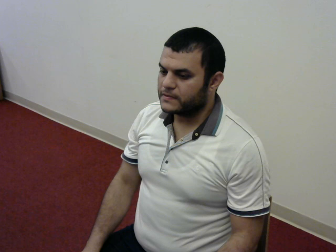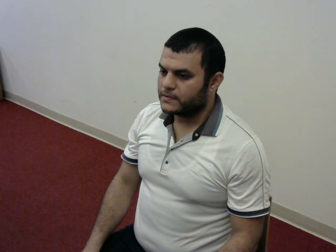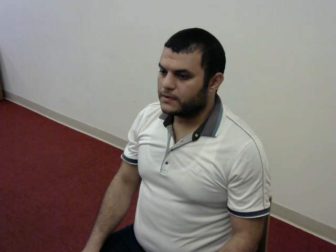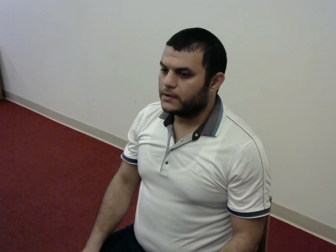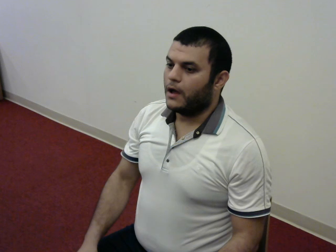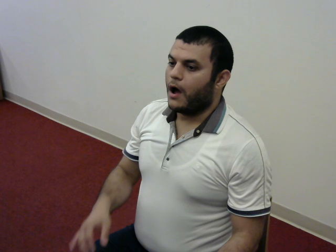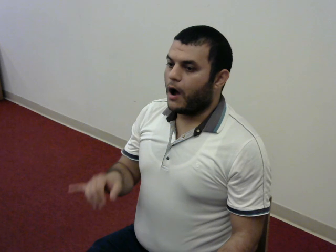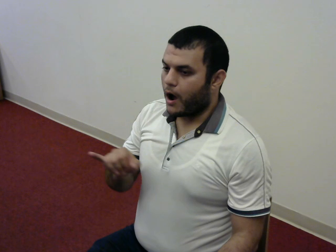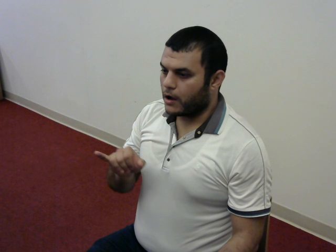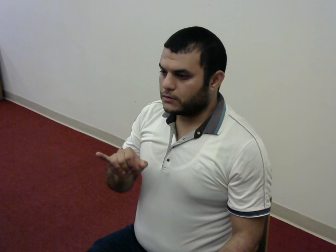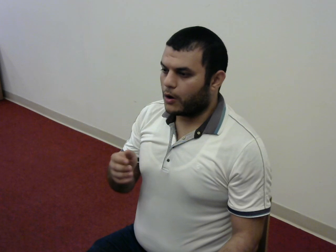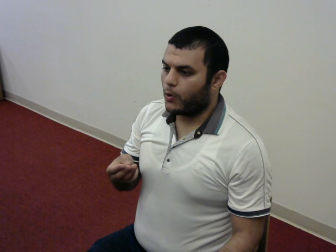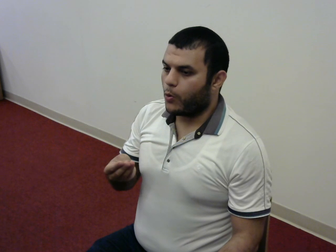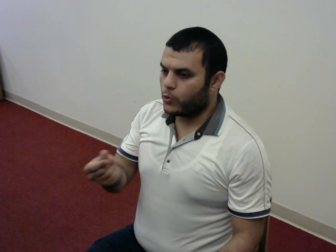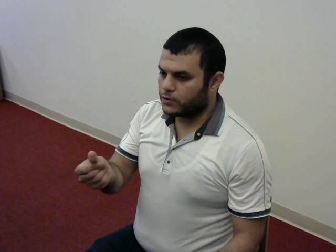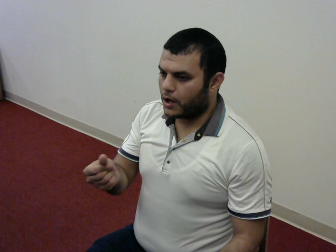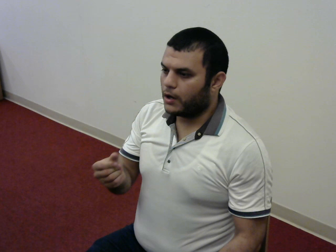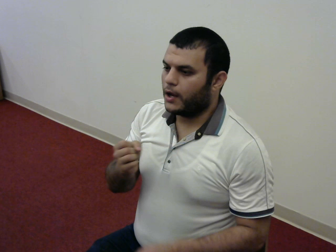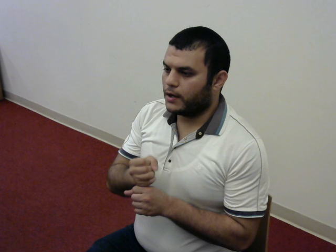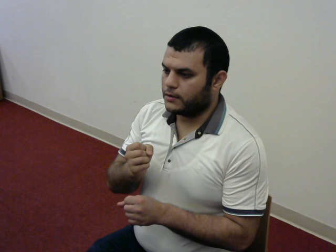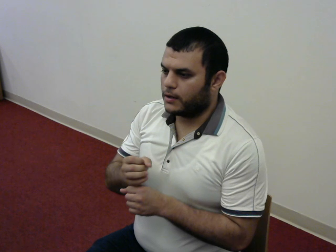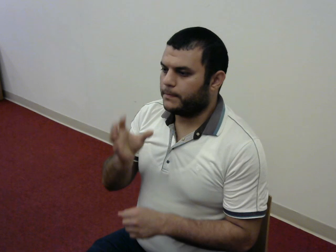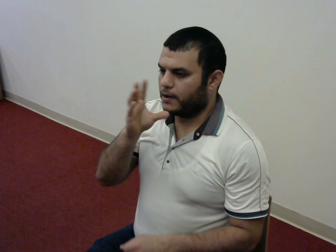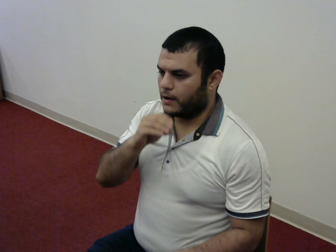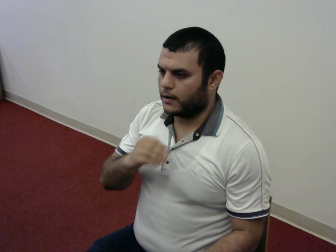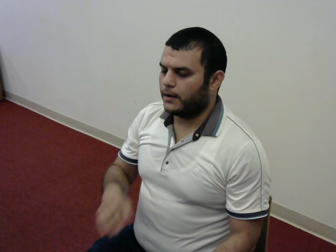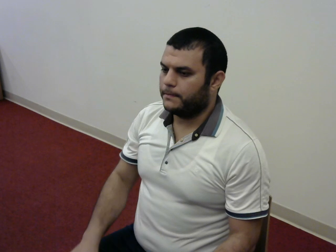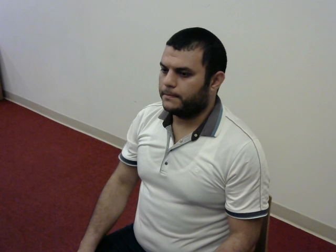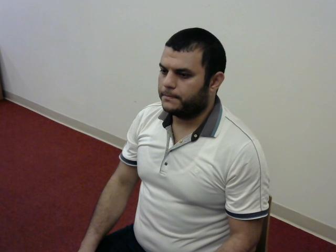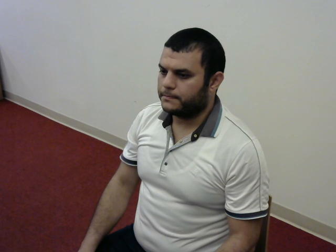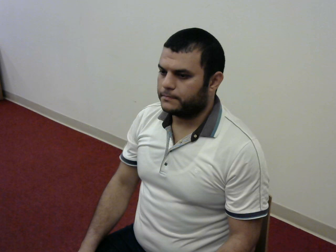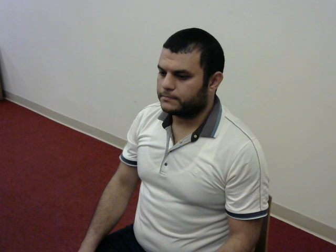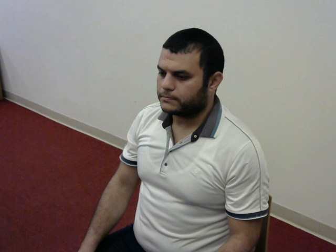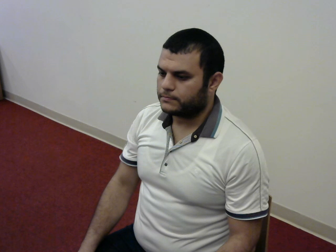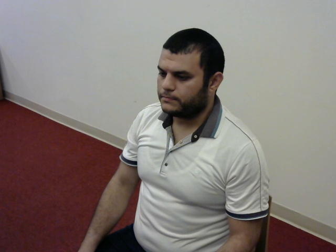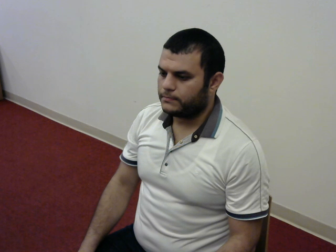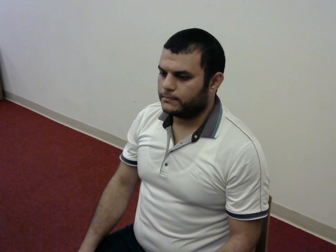Harda ödəniş edə bilərəm?